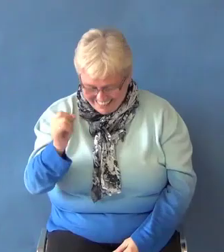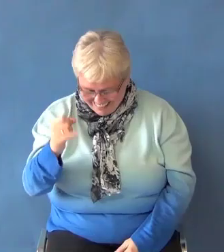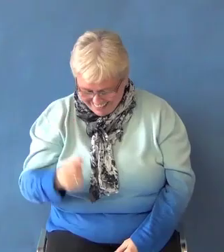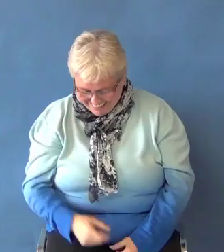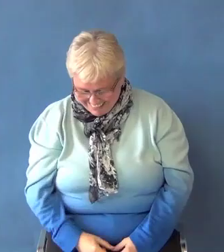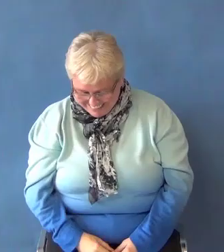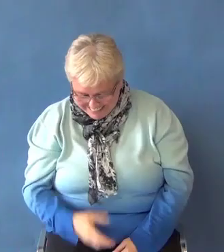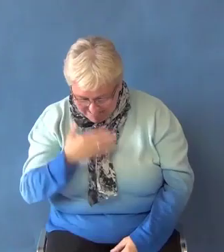Tak, tak.